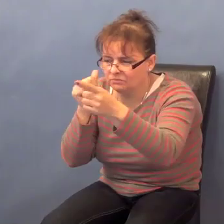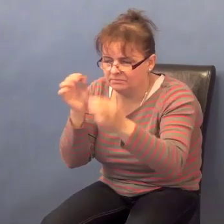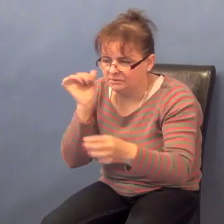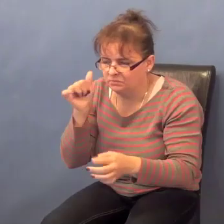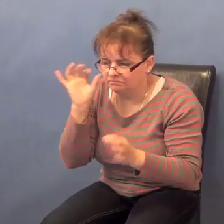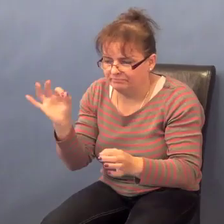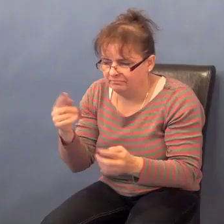Jutro, zgadza się.